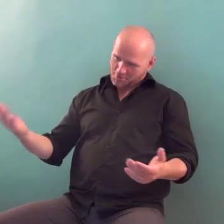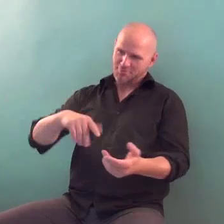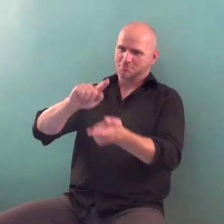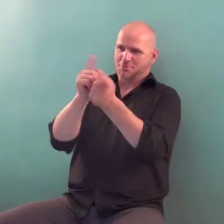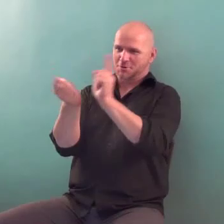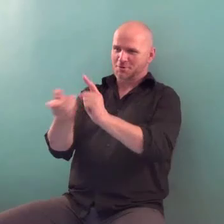Chodź, spotkajmy się.